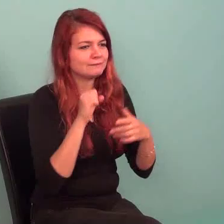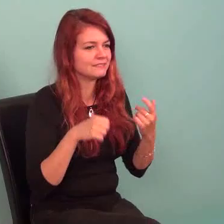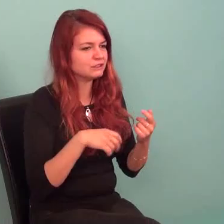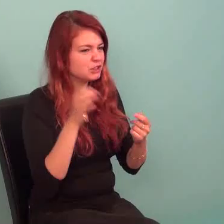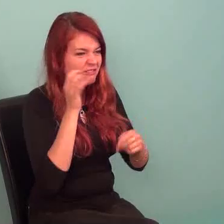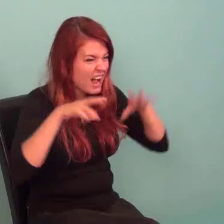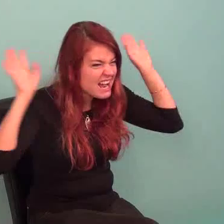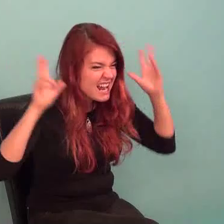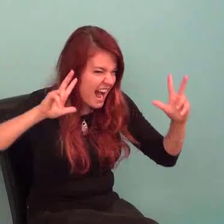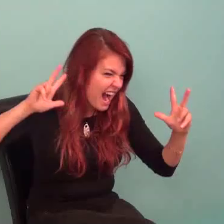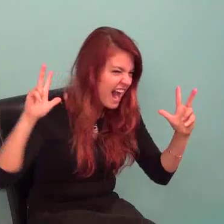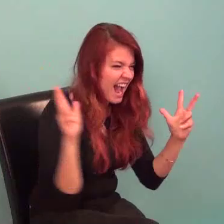Sowa leci i atakuje.